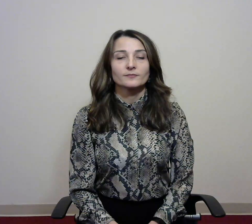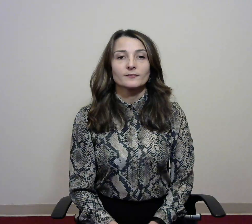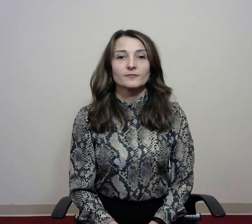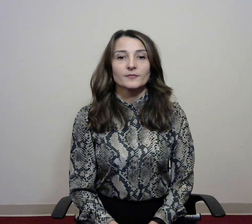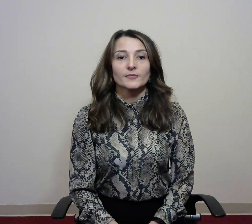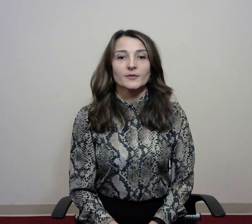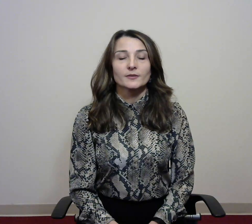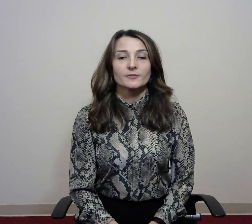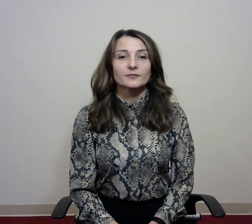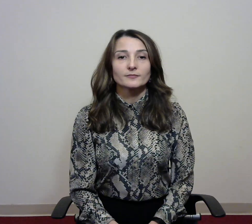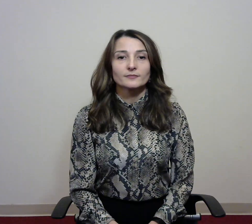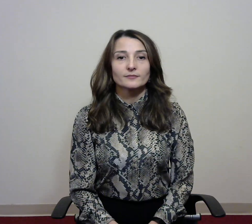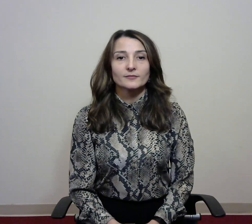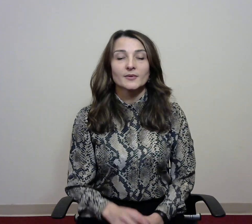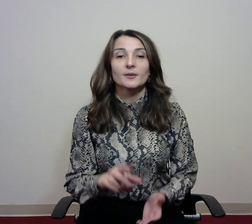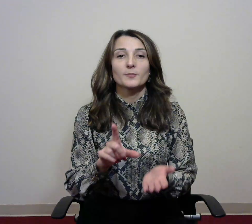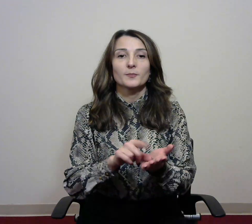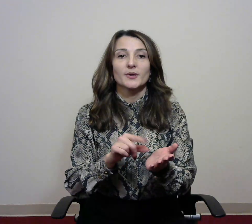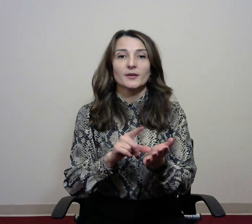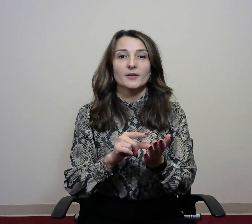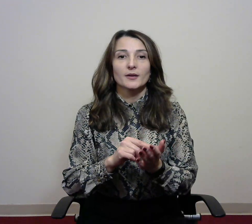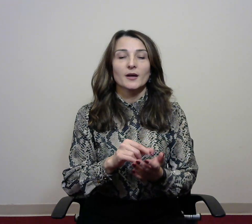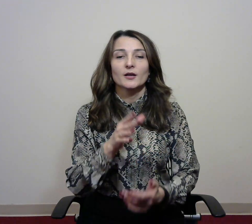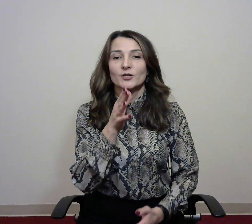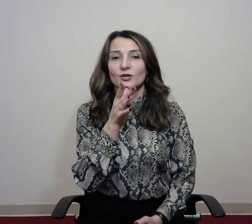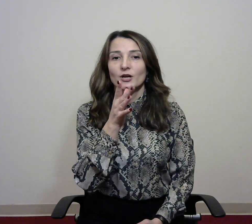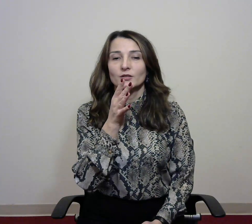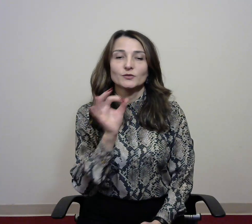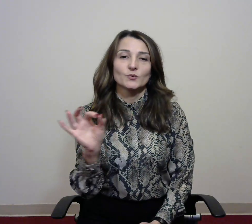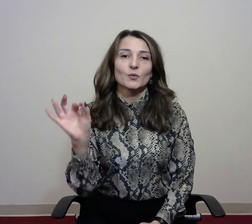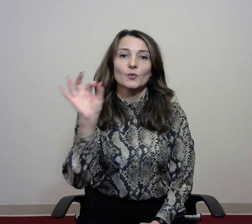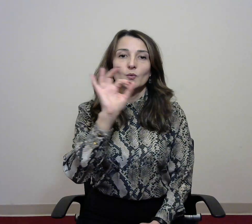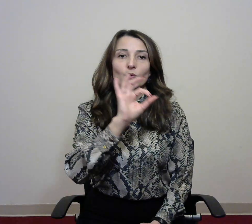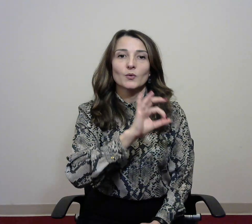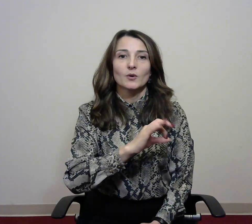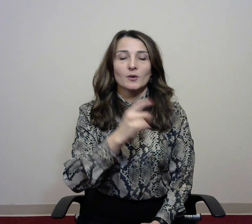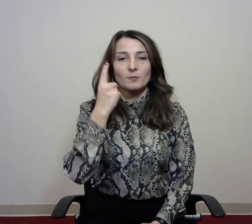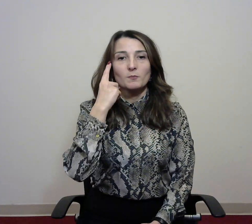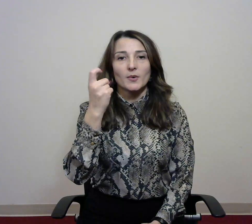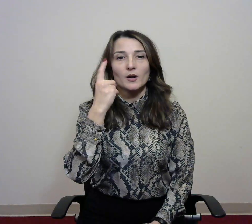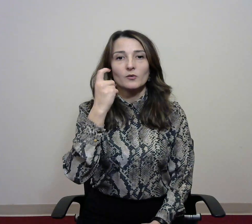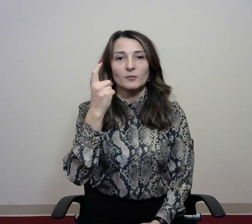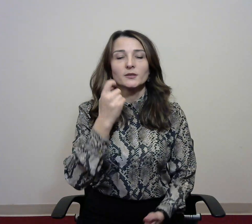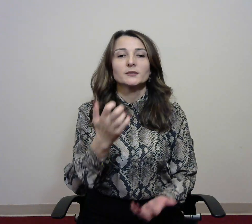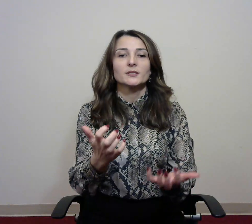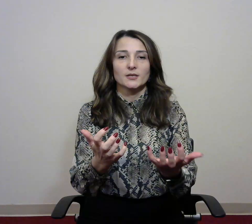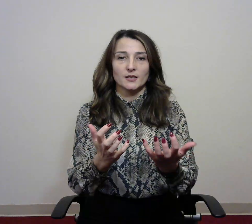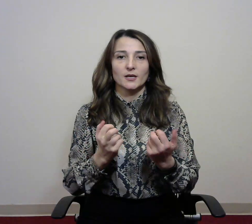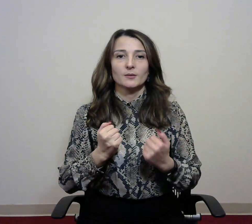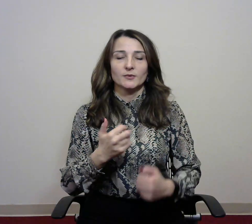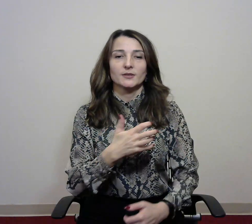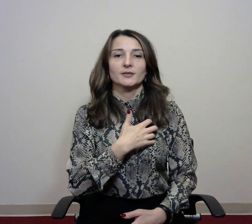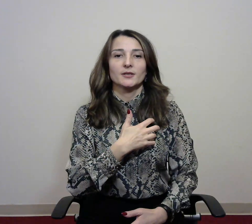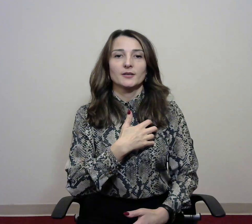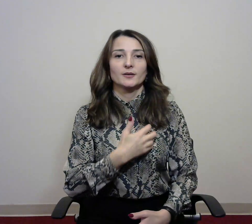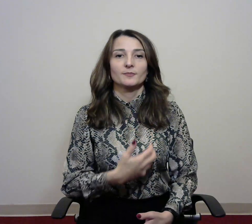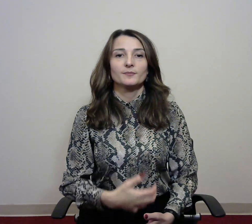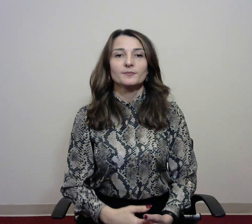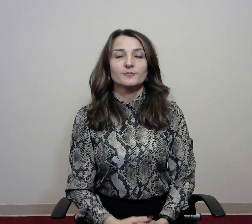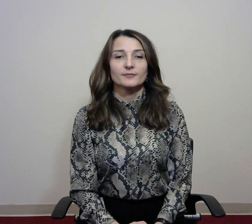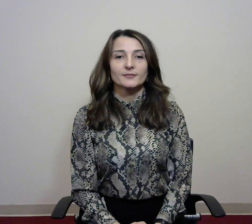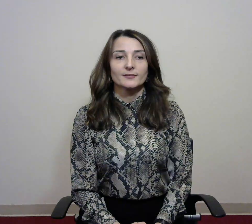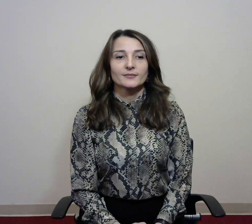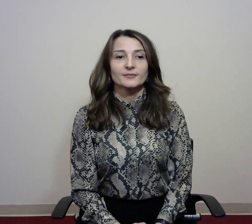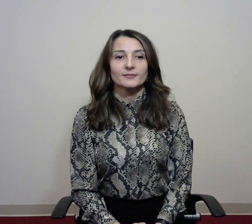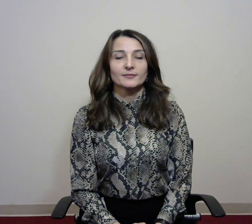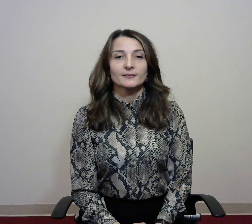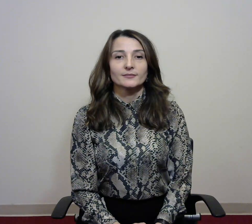Pensiya yaşı haqqında məlumat almaq istəyirəm